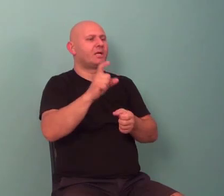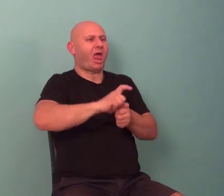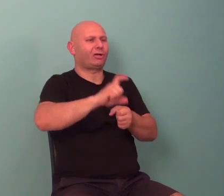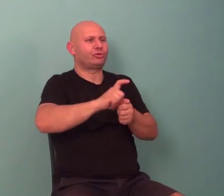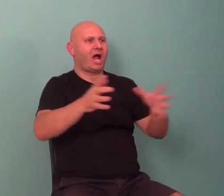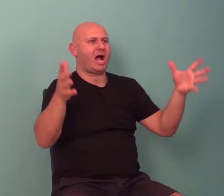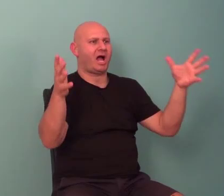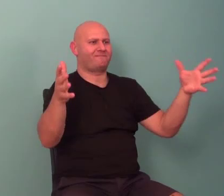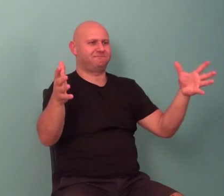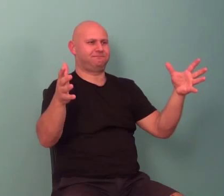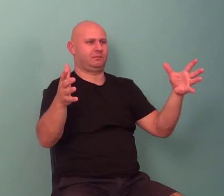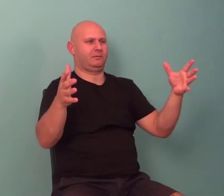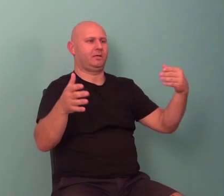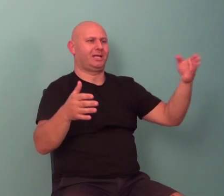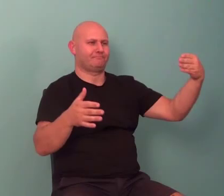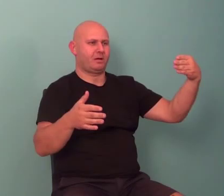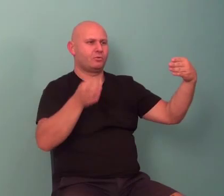Wielki kieliszek, a w nim ryba.